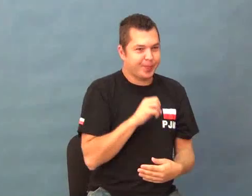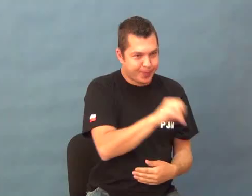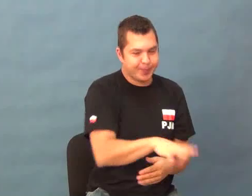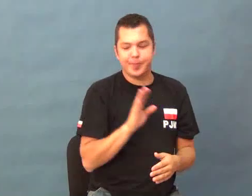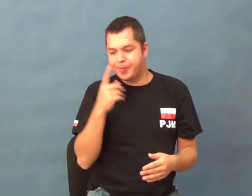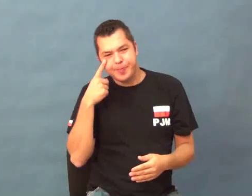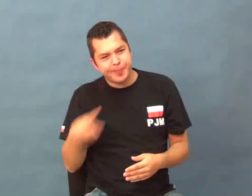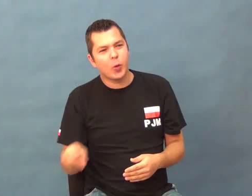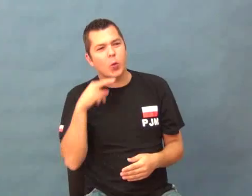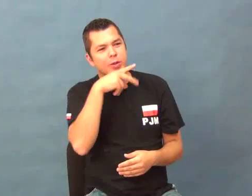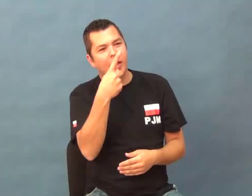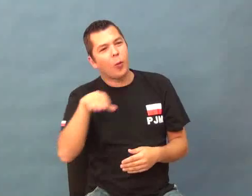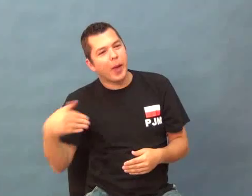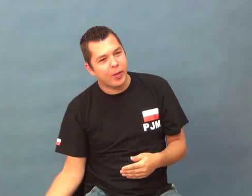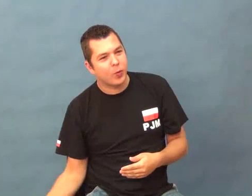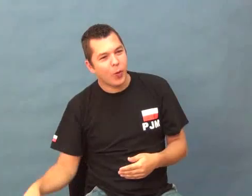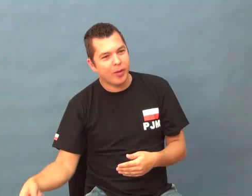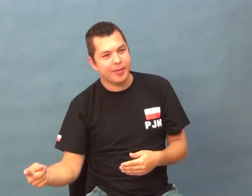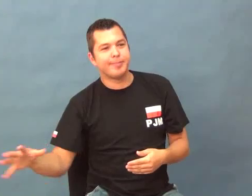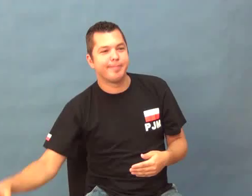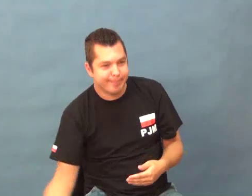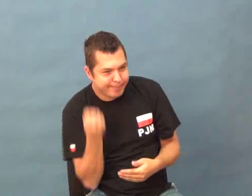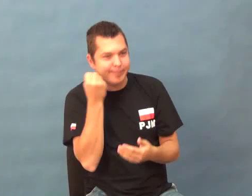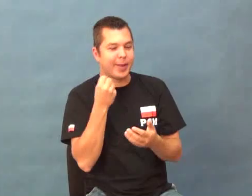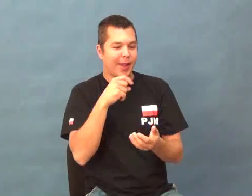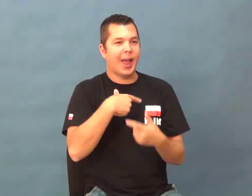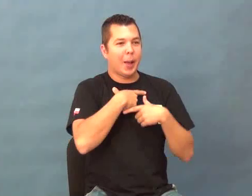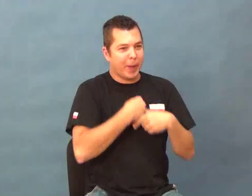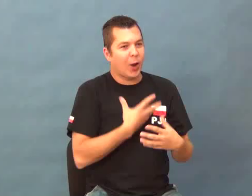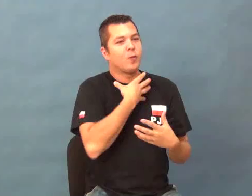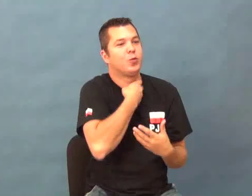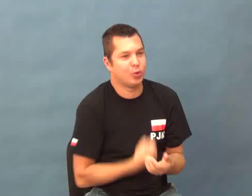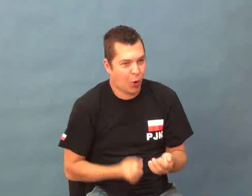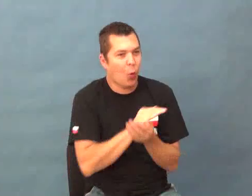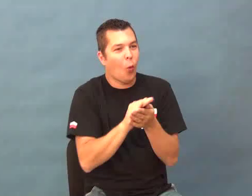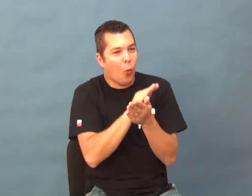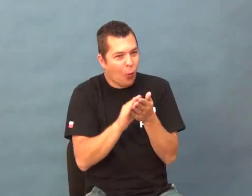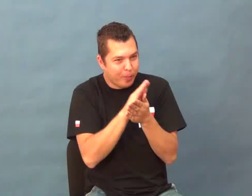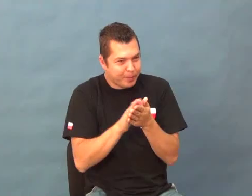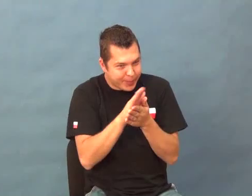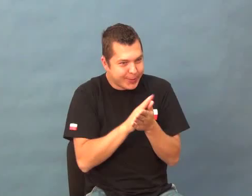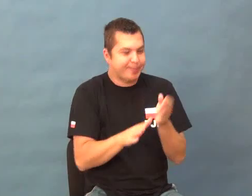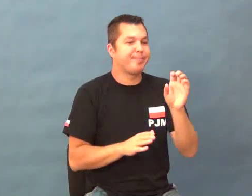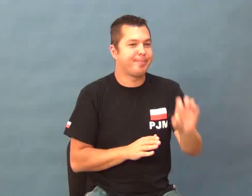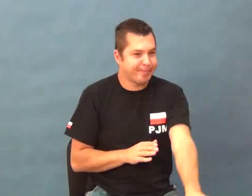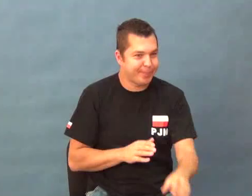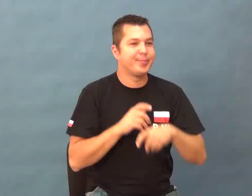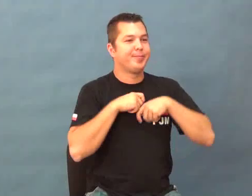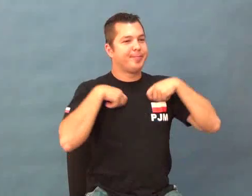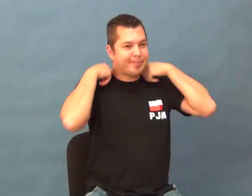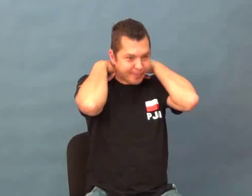Zauważył, że upadła gruszka, więc ją podniósł, zdjął z szyi chustkę i wytarł nią gruszkę, odłożył owoc, a chustkę zawiązał na szyi.